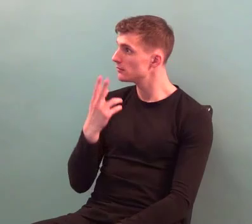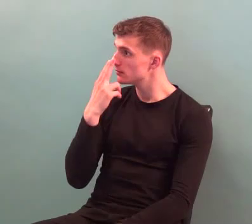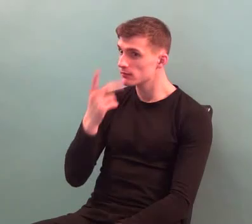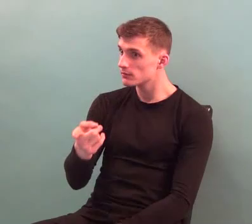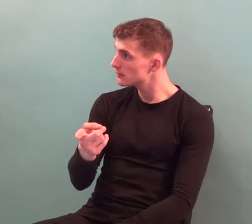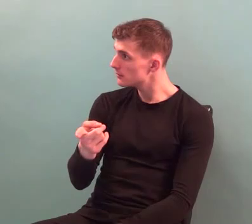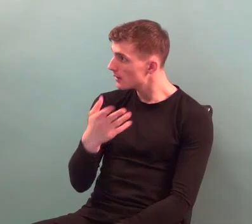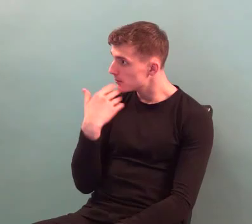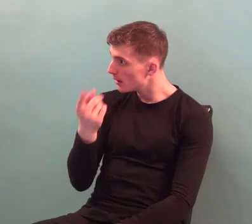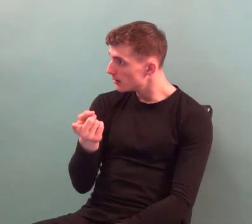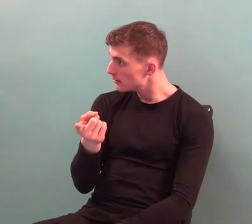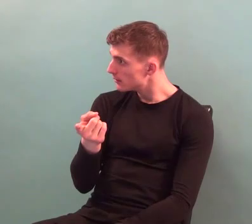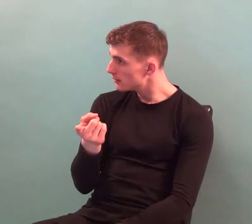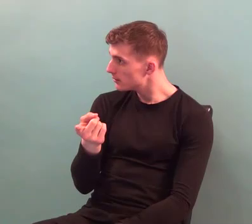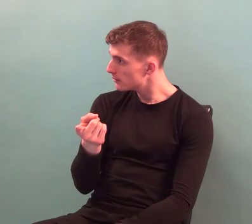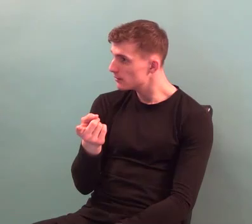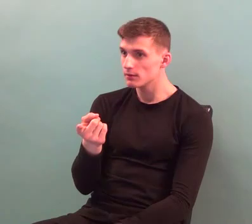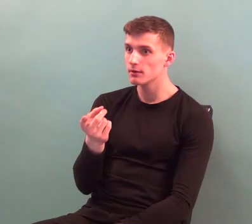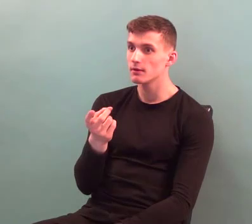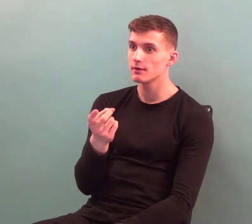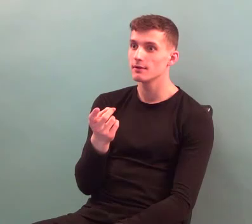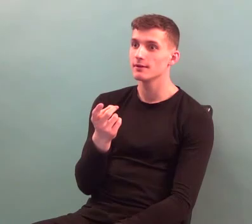Ona nie widzi? Nie ma obrazka?